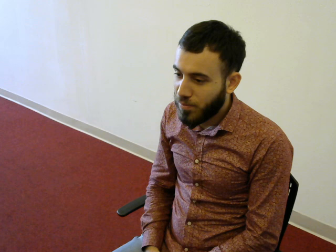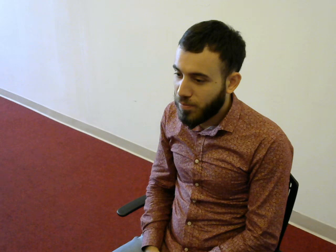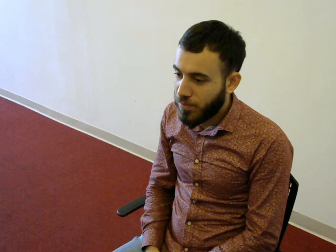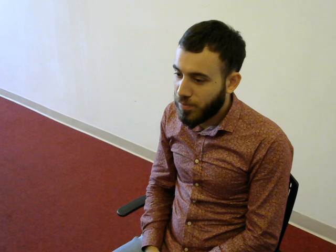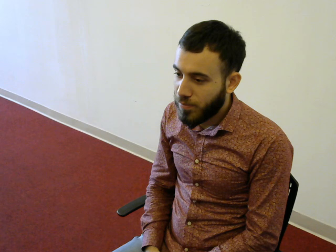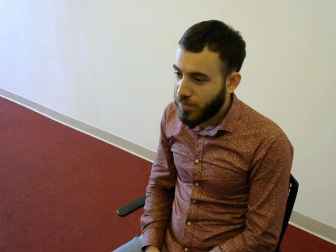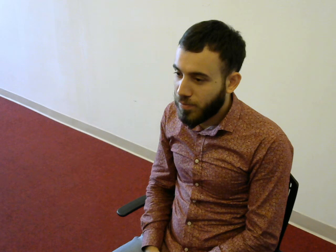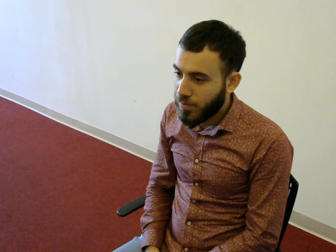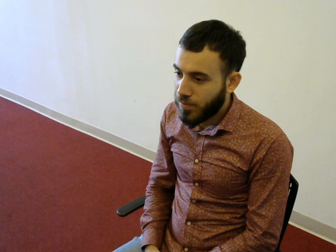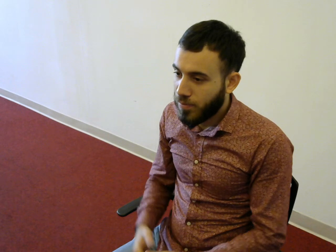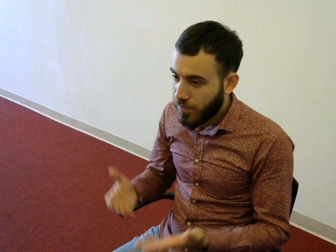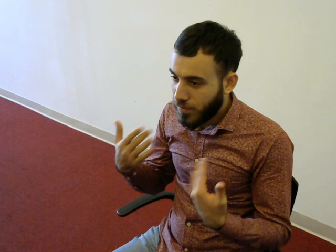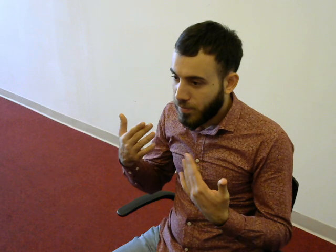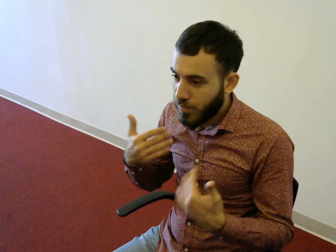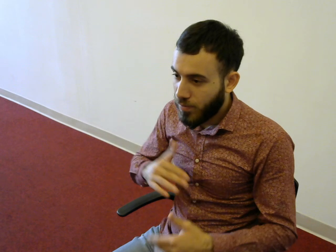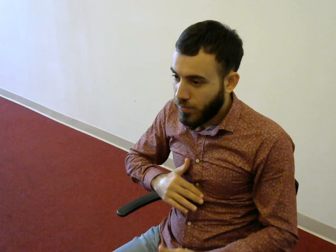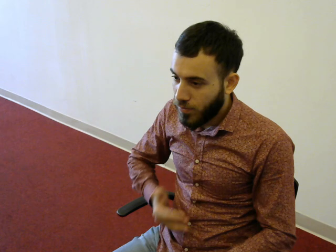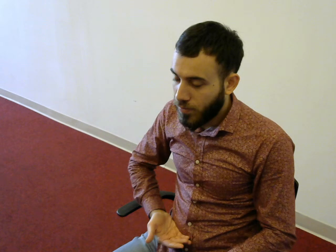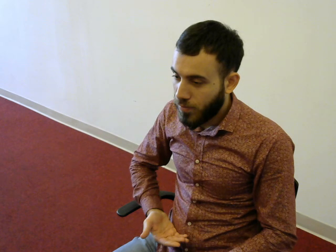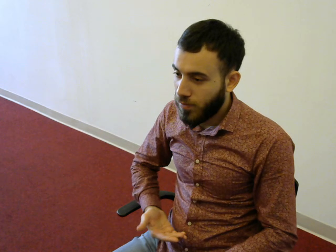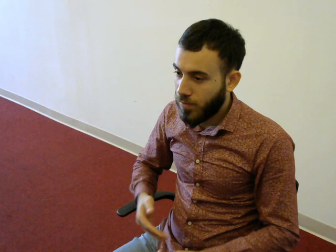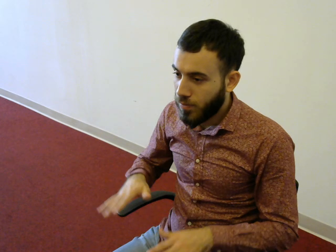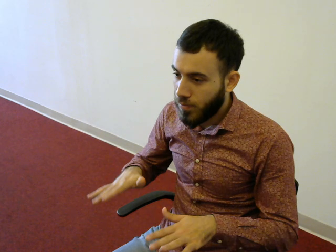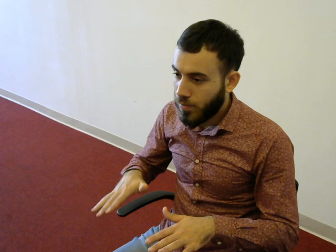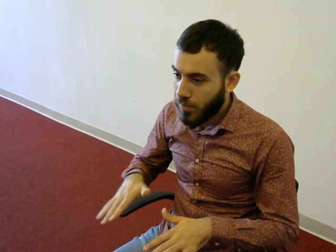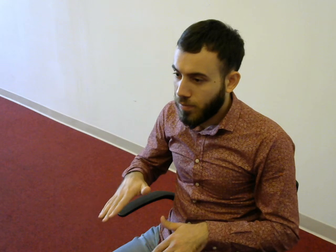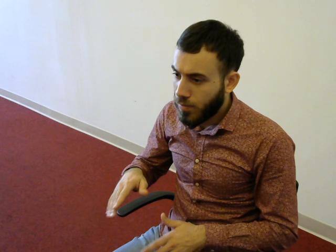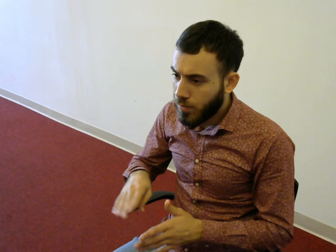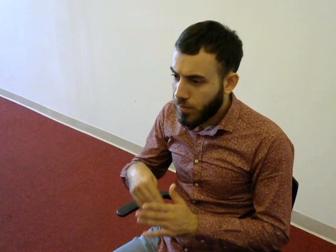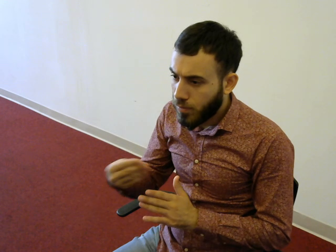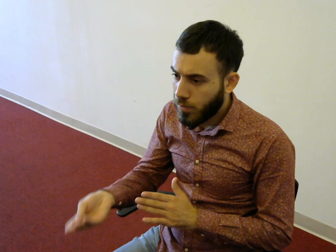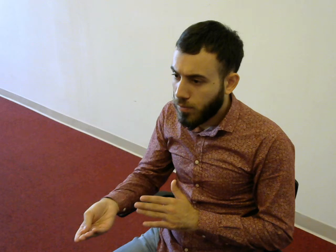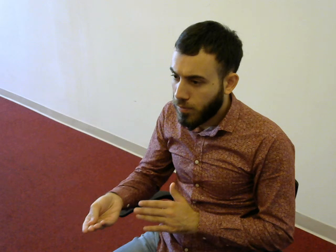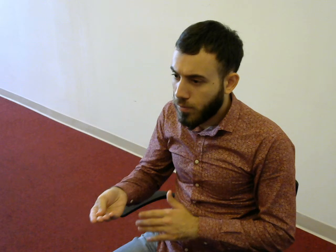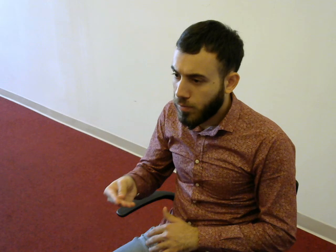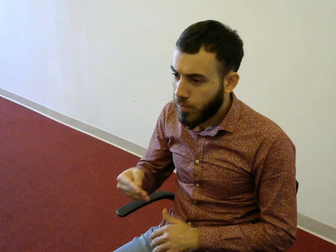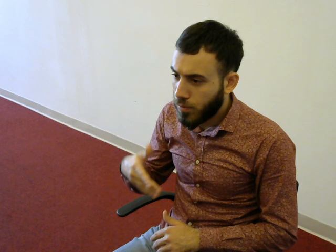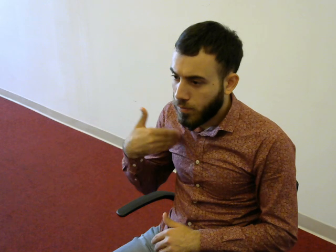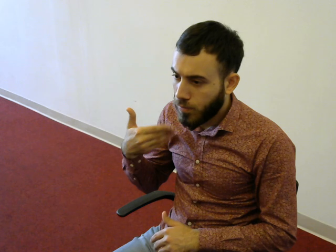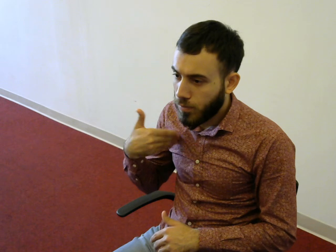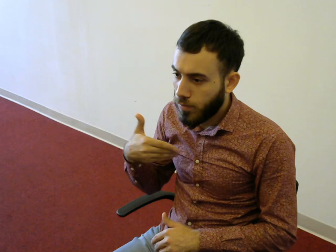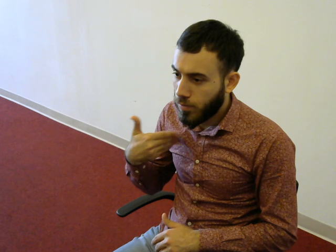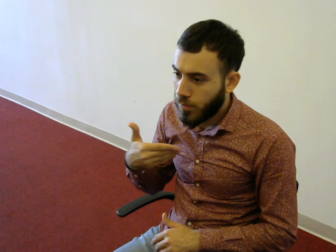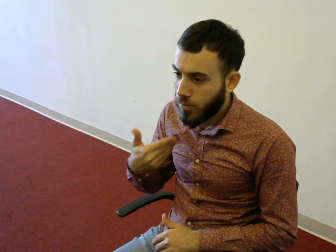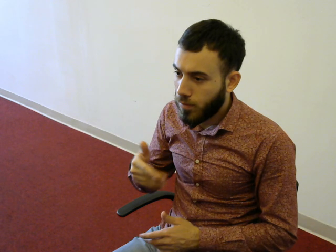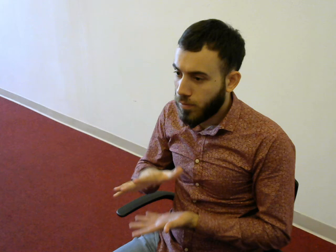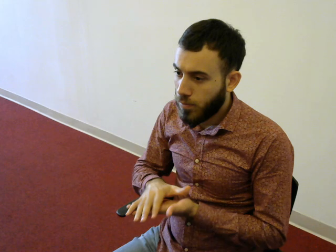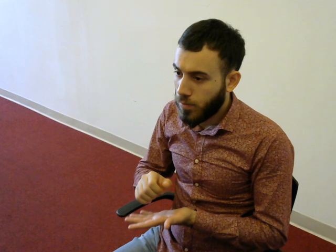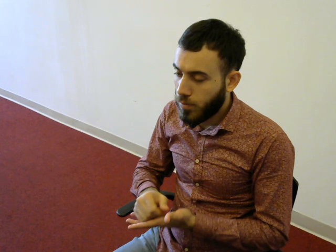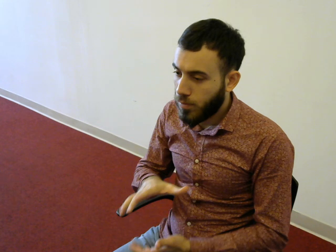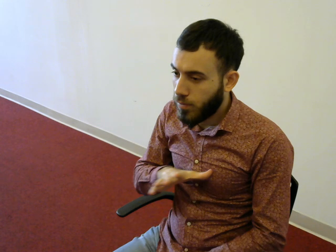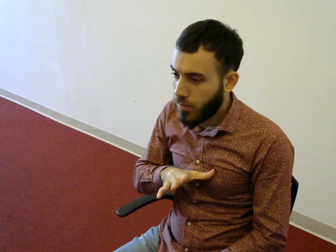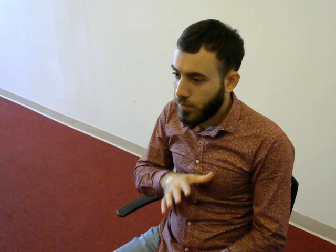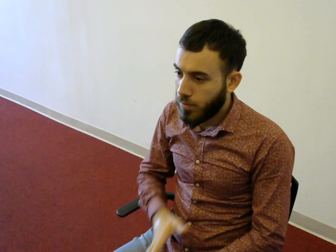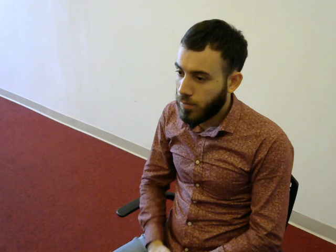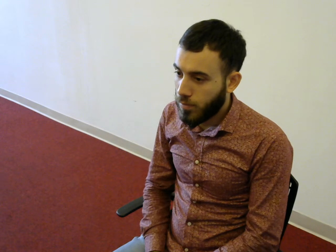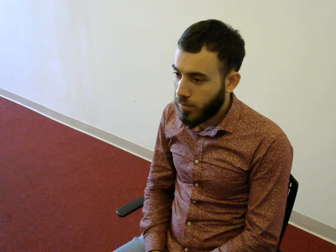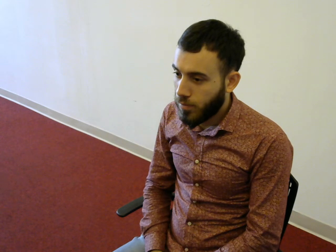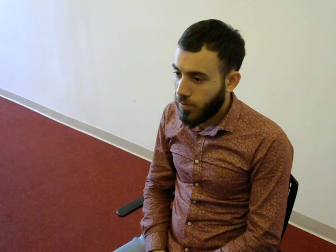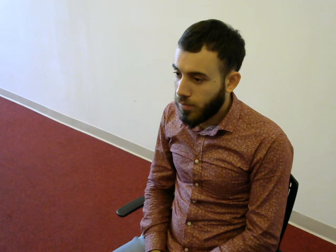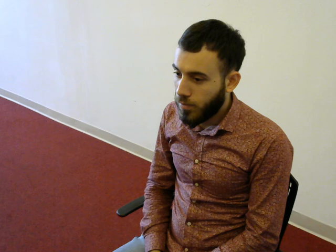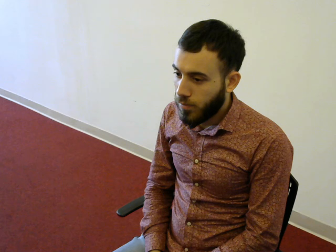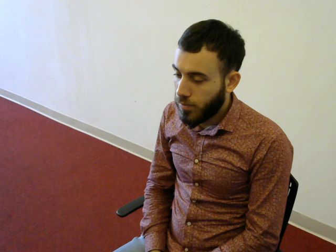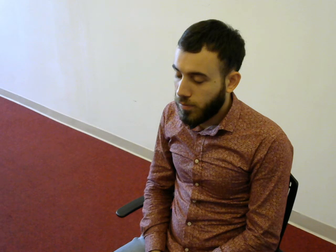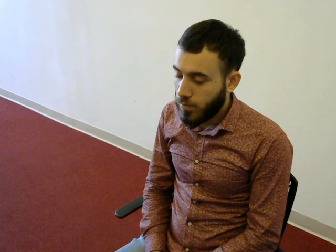Bağda yerə düşən meyvələr xarab olmuşdu